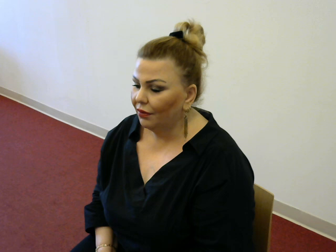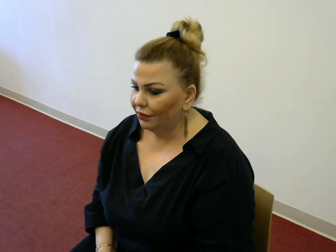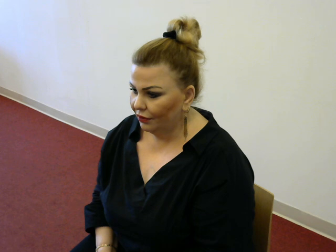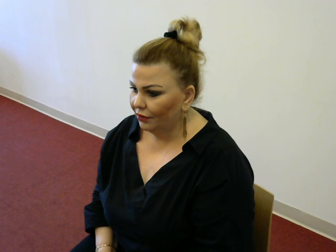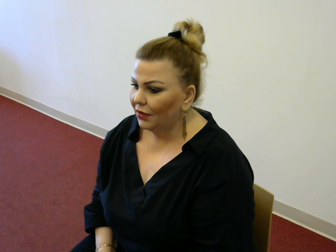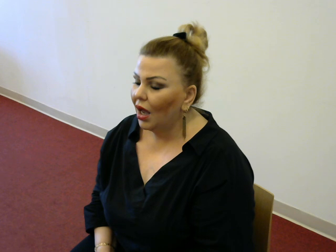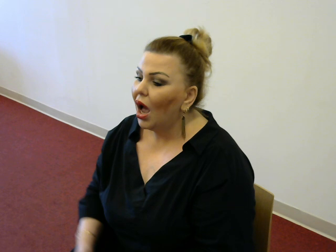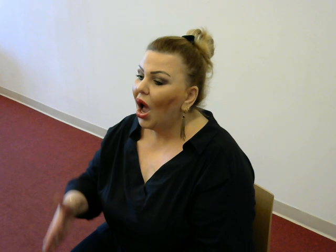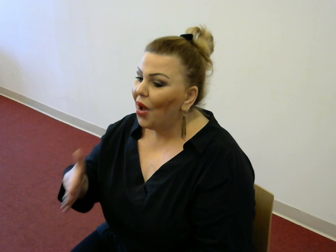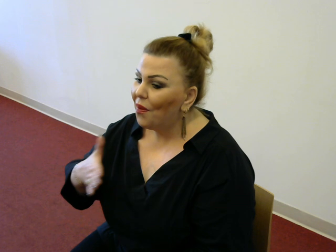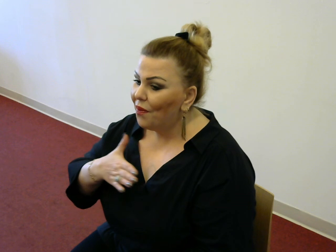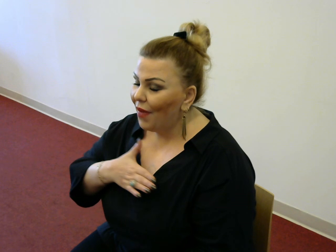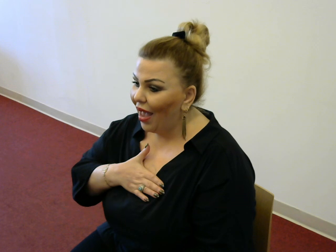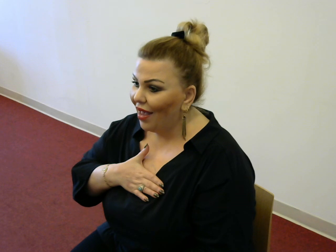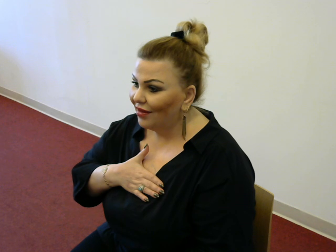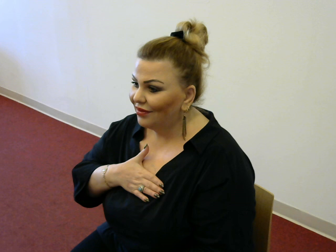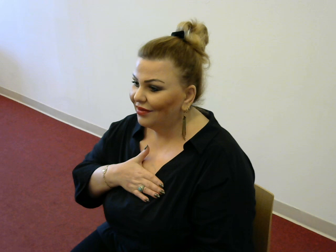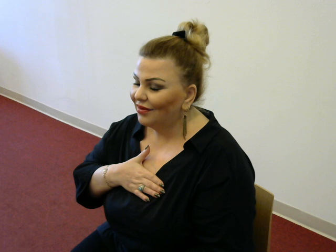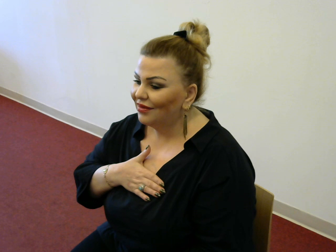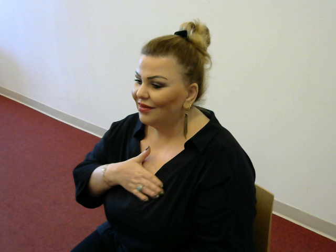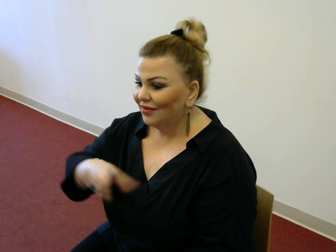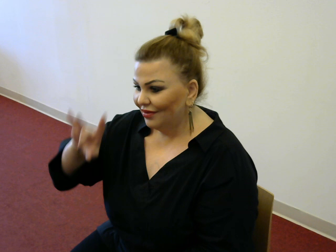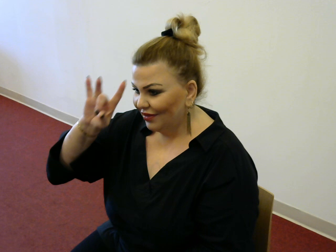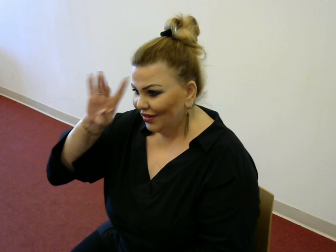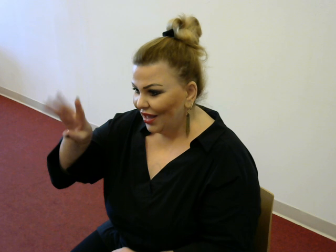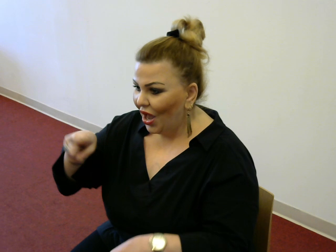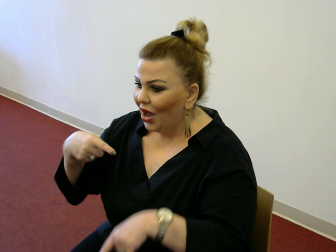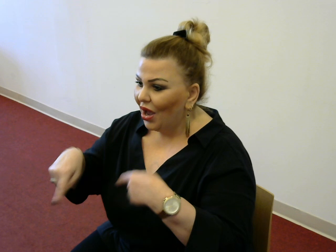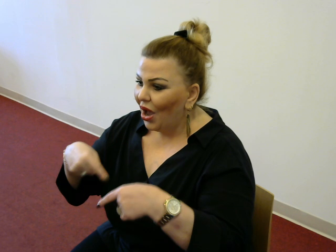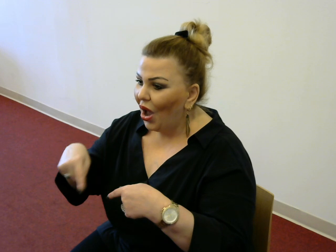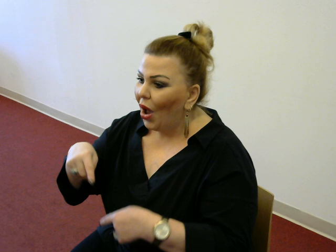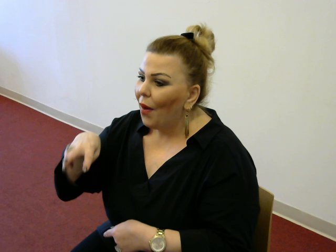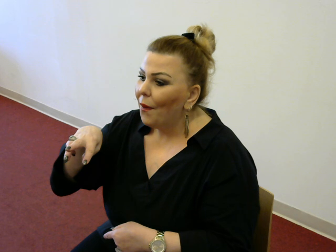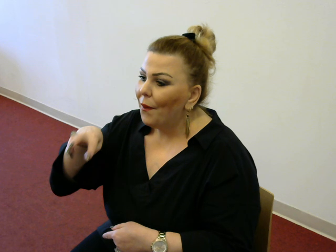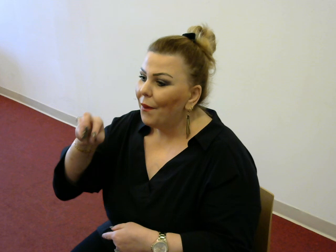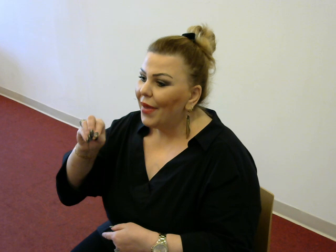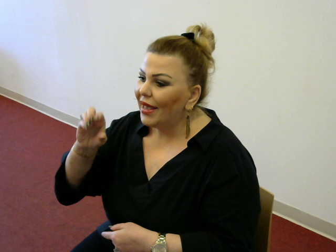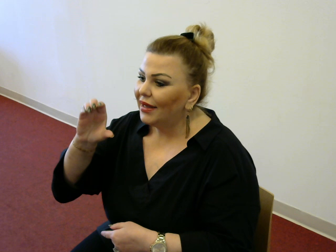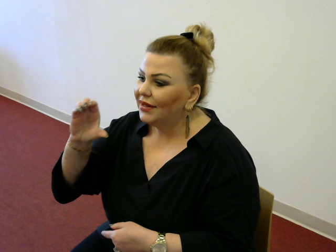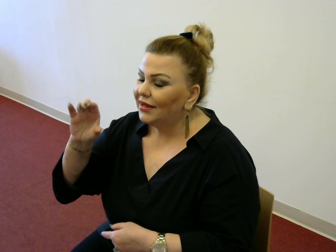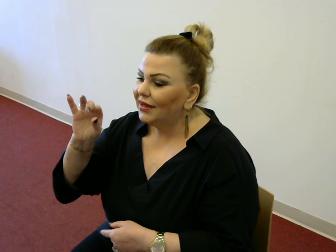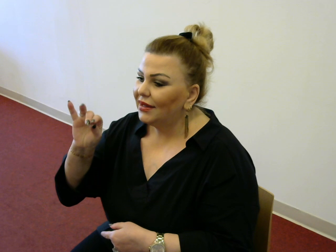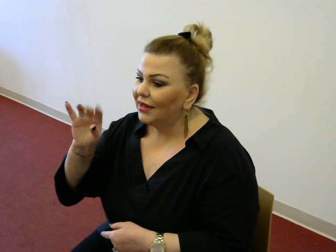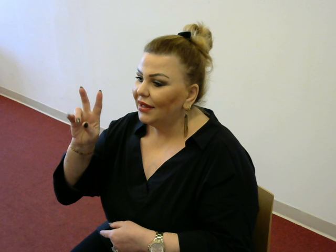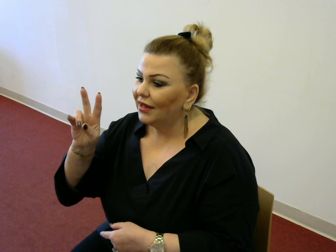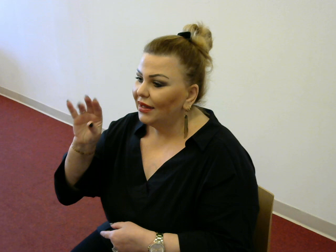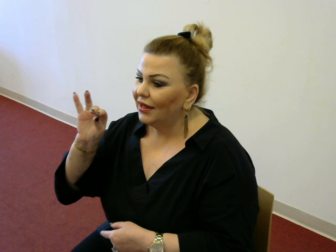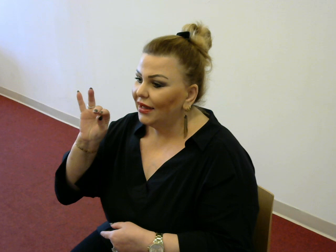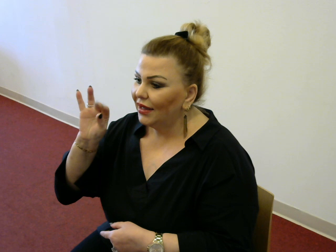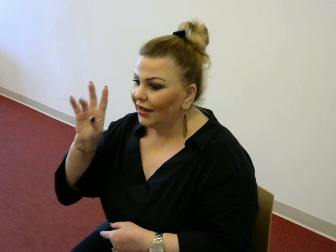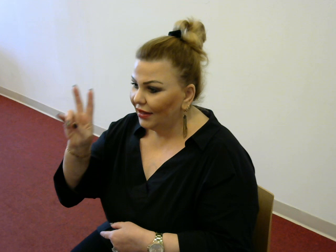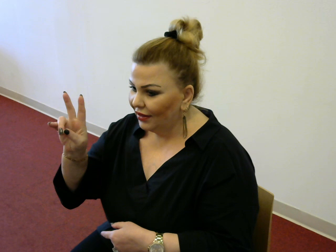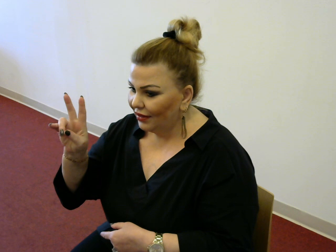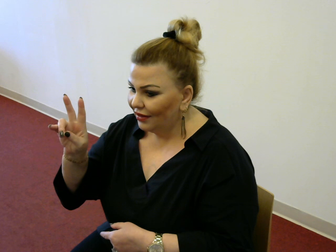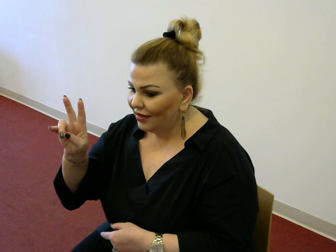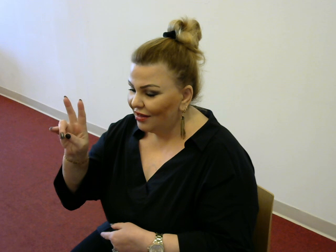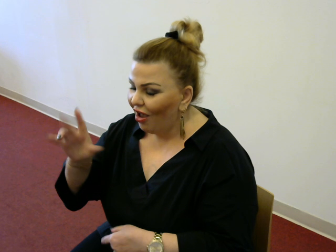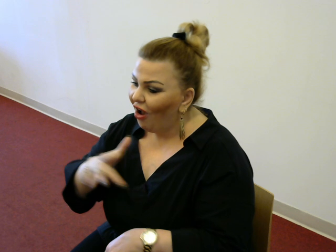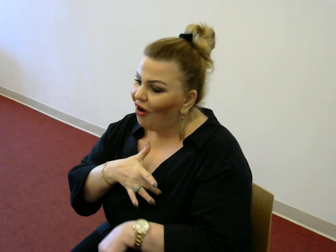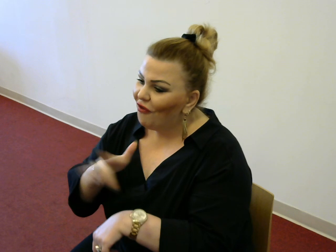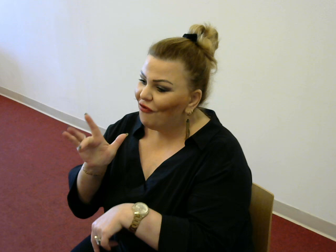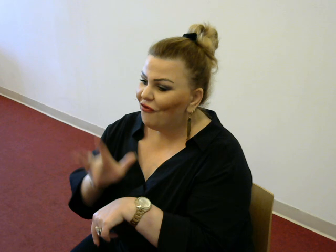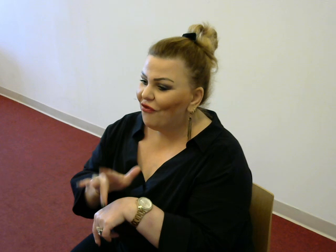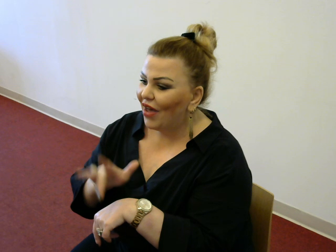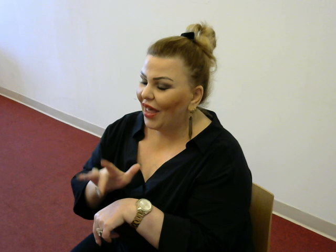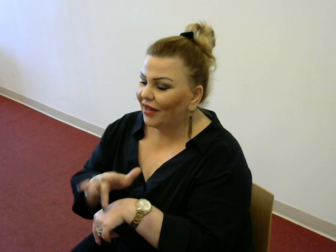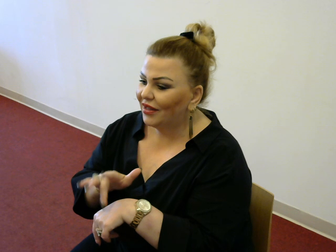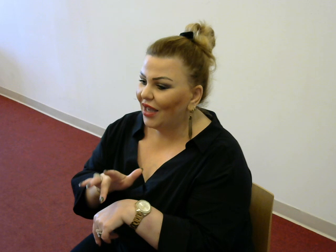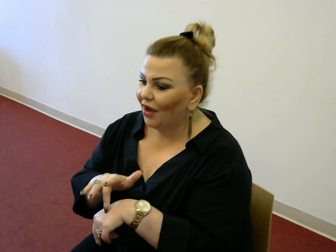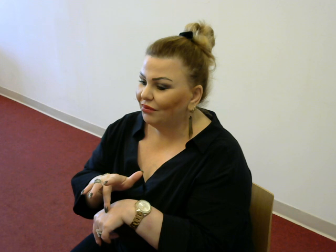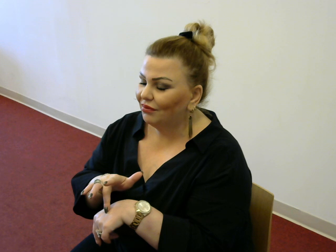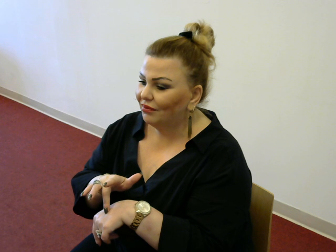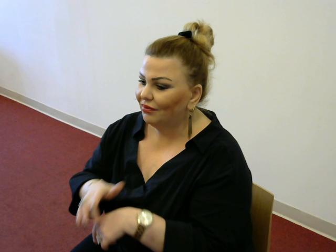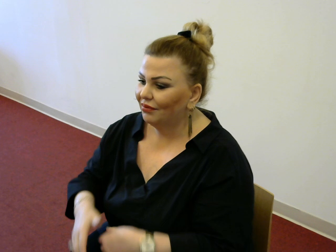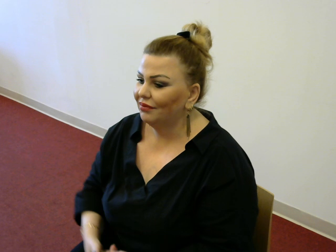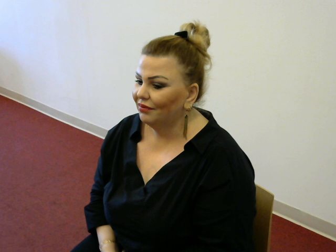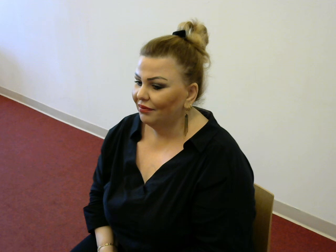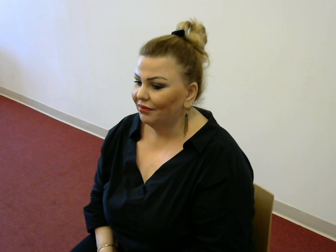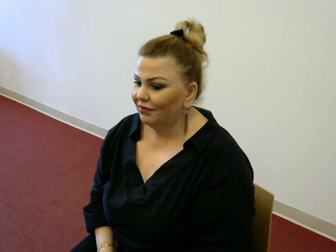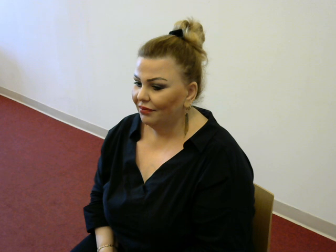Mən Messinin fanatıyam